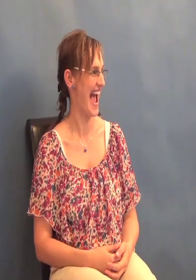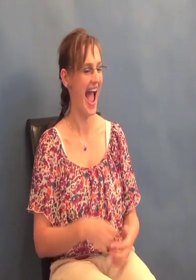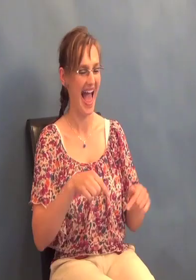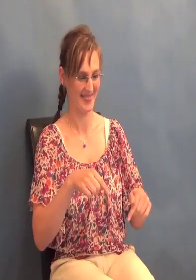A jeszcze tutaj.